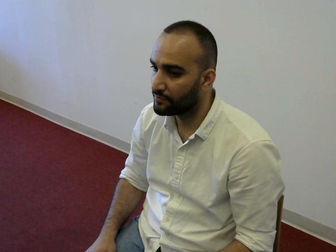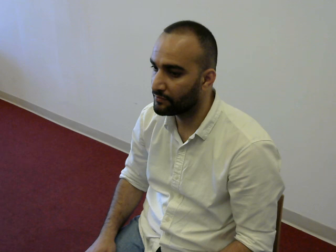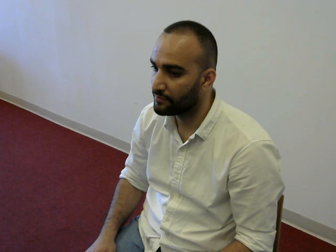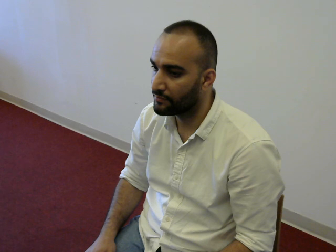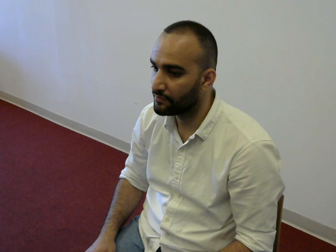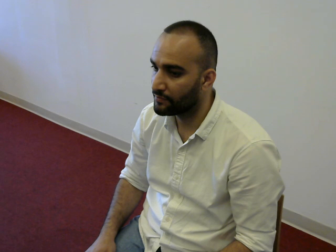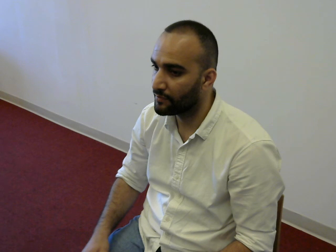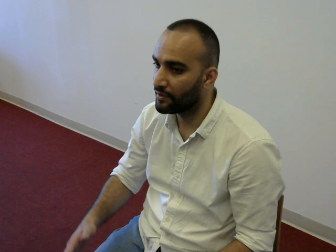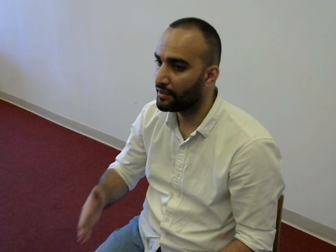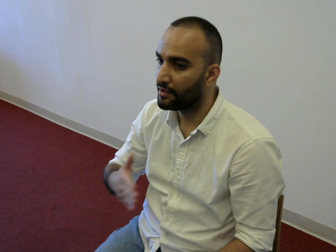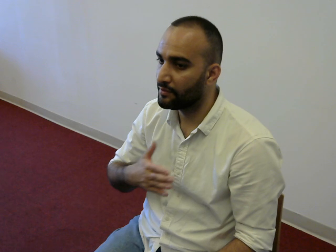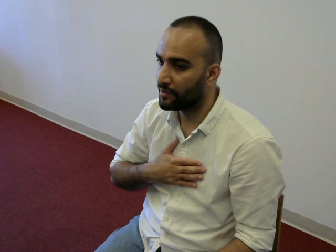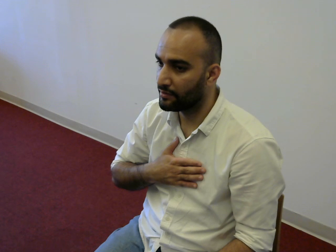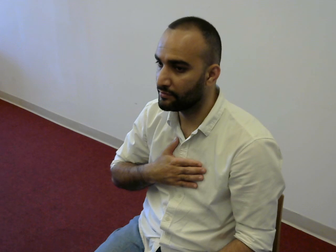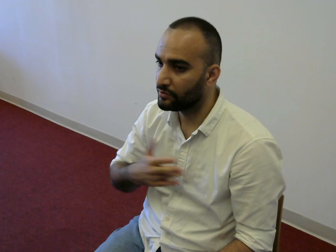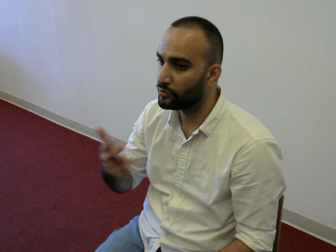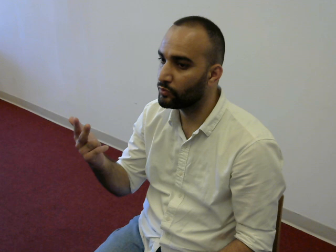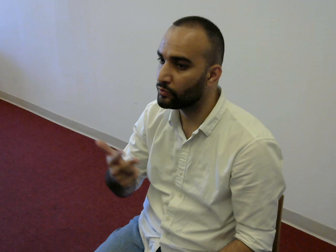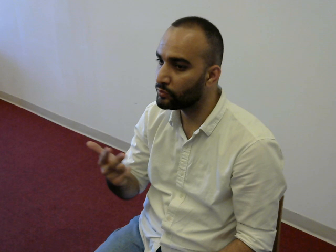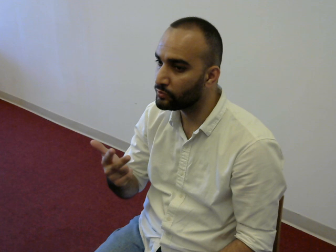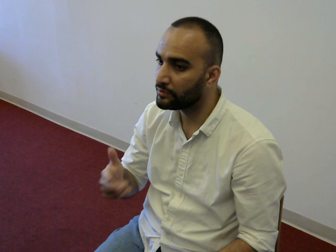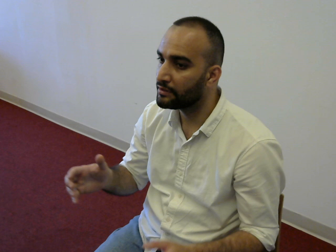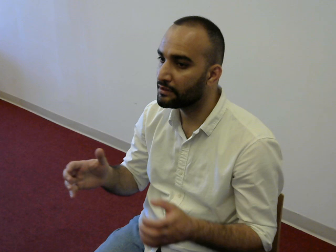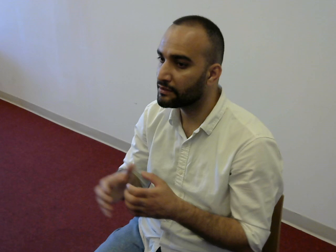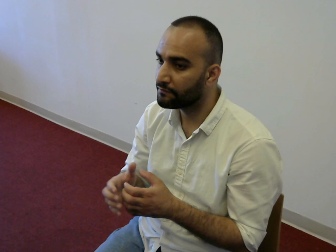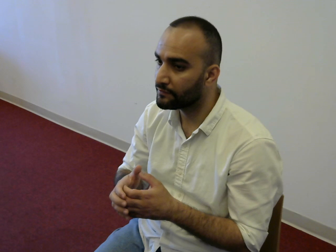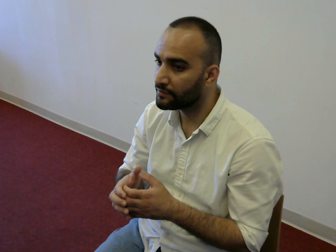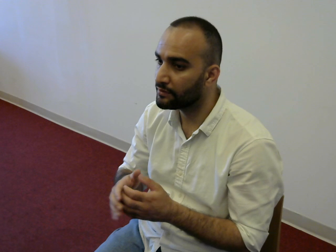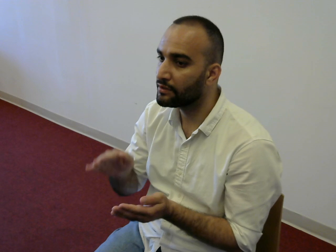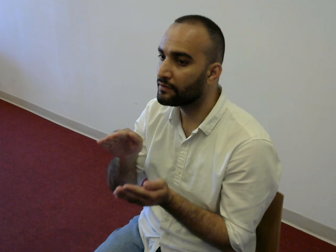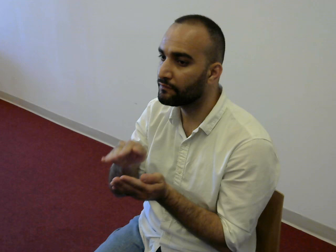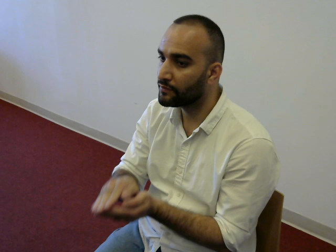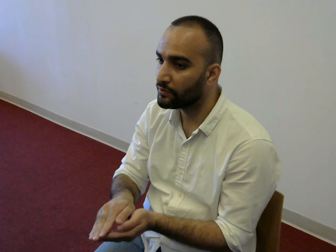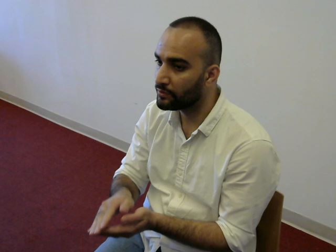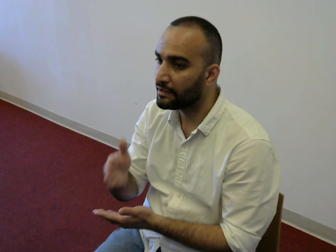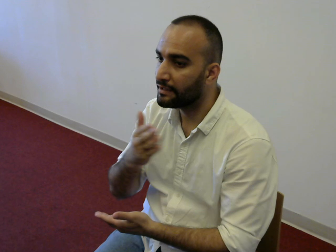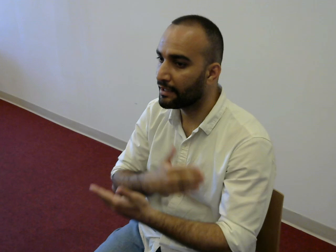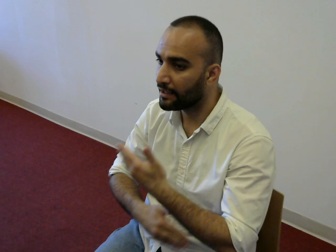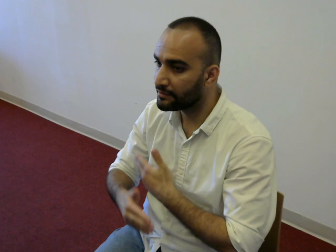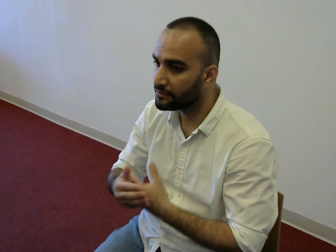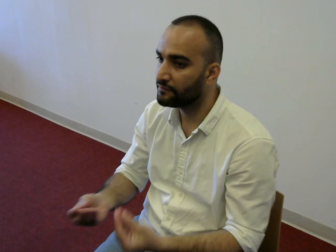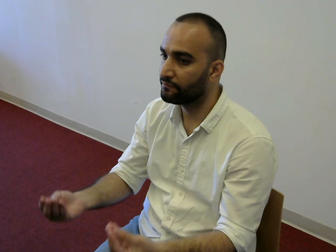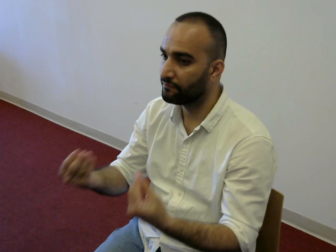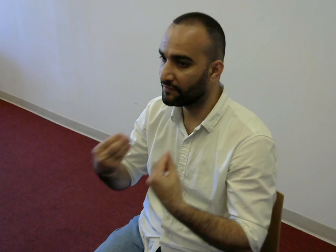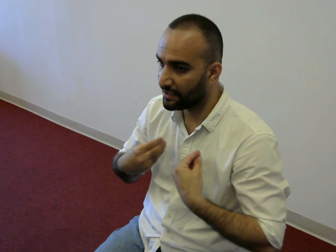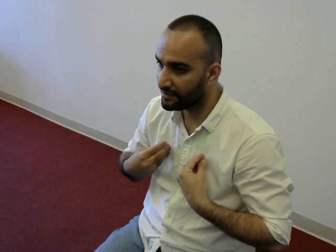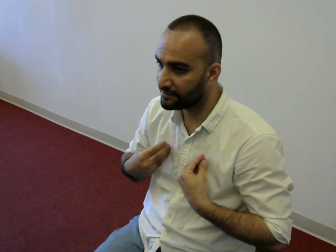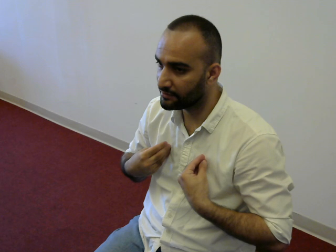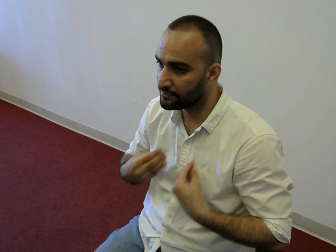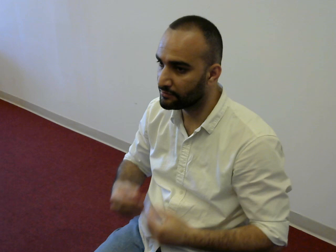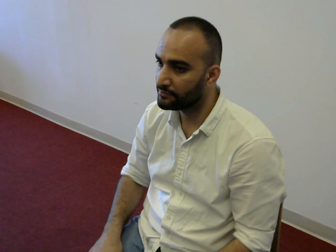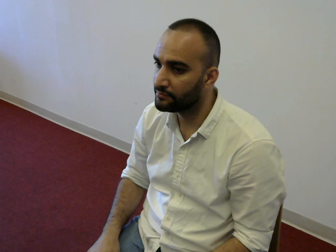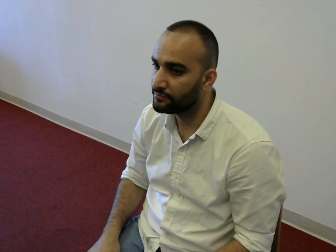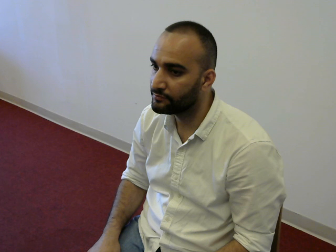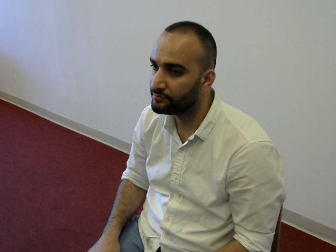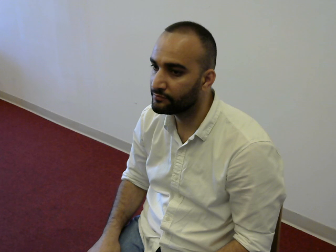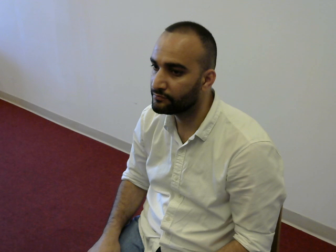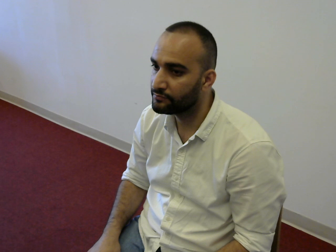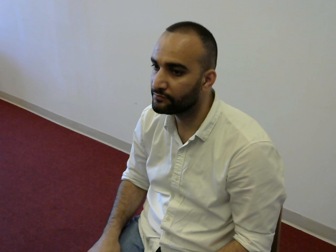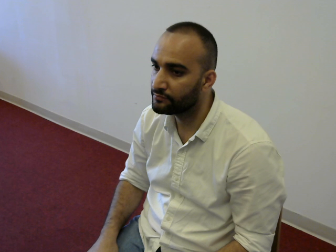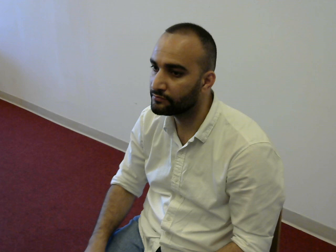Eşitmə aparatını dəyişmək istəyirəm